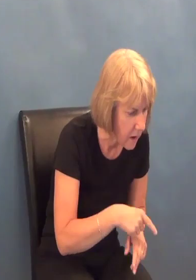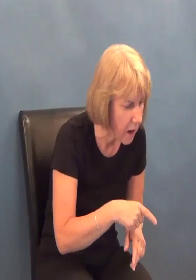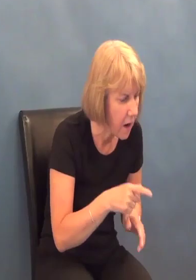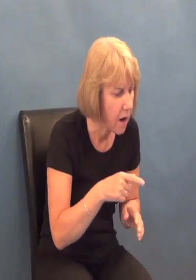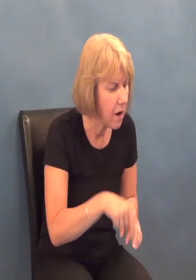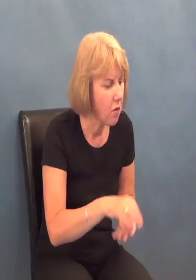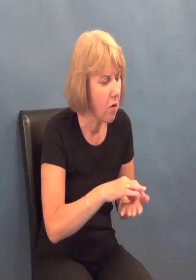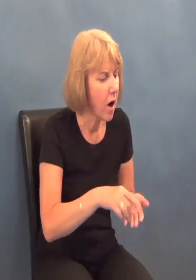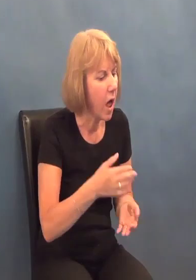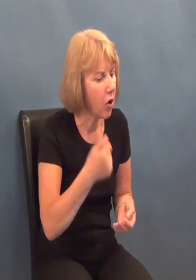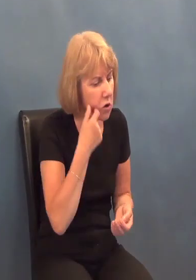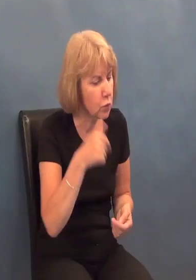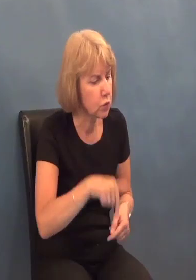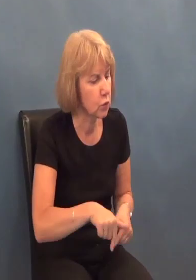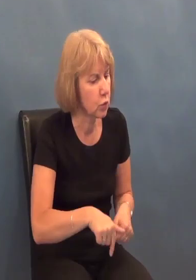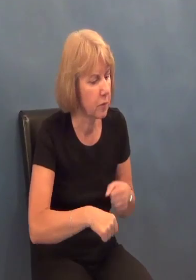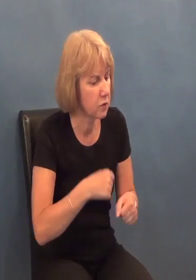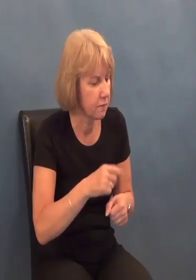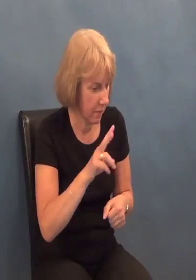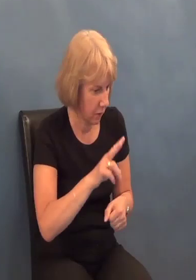Ile godzin musimy być tutaj i pracować?